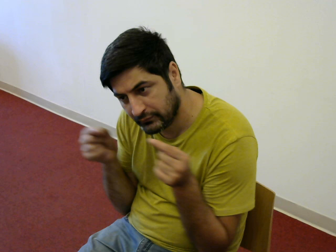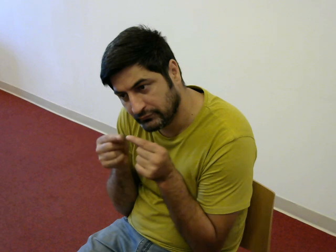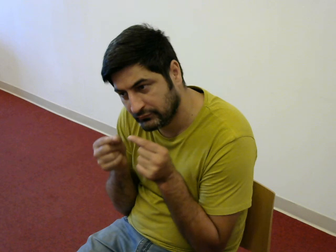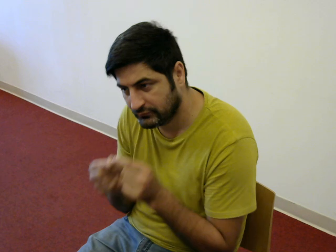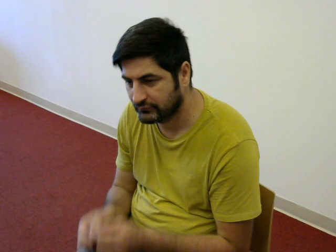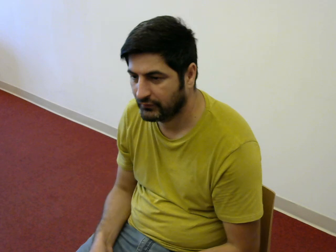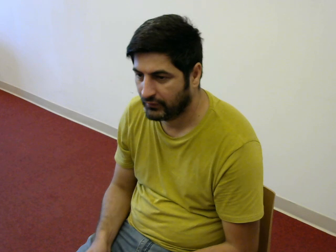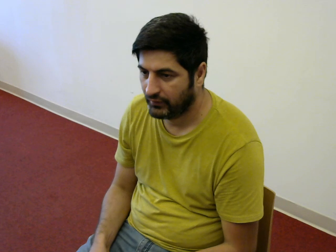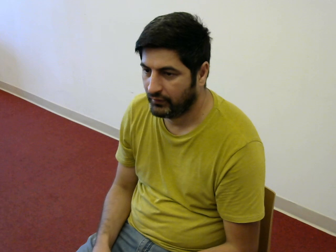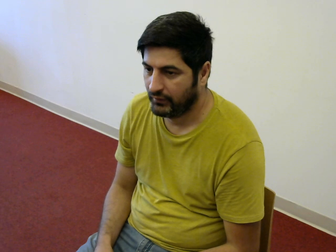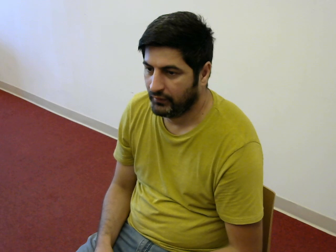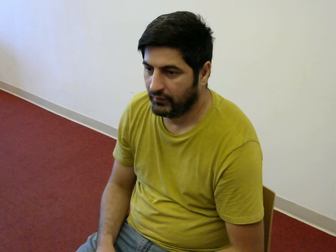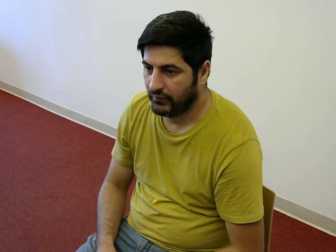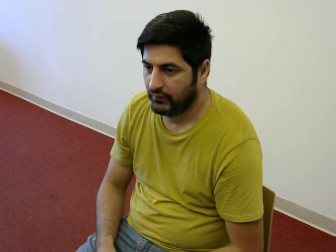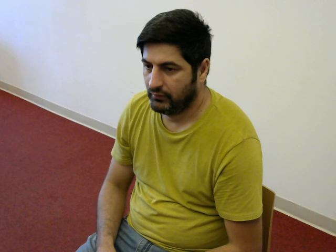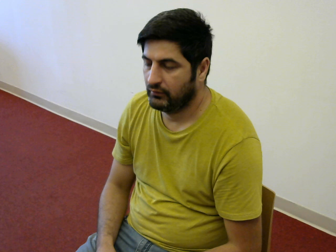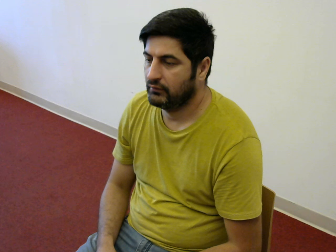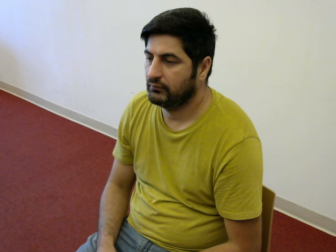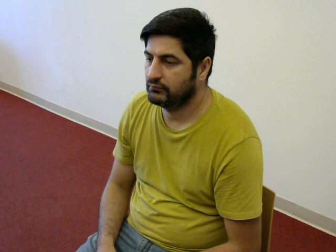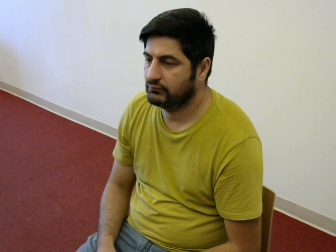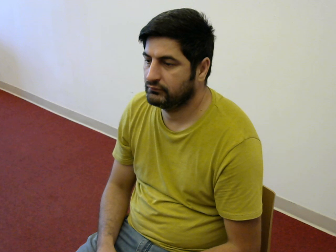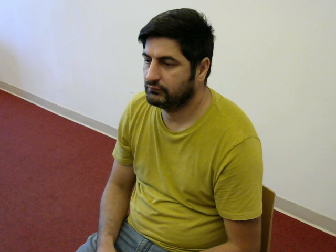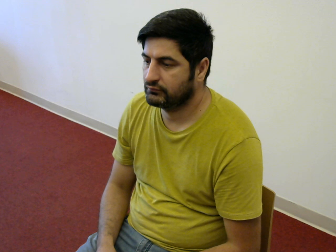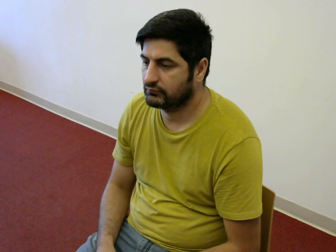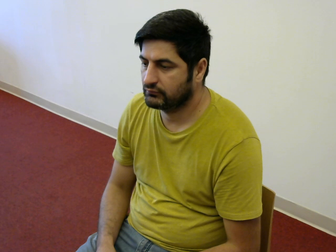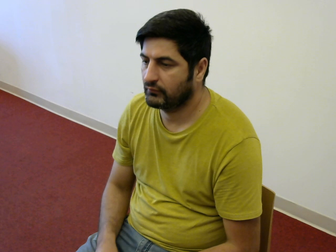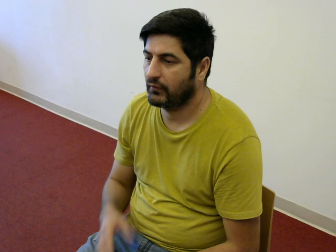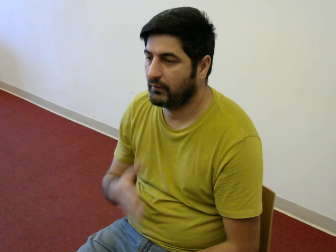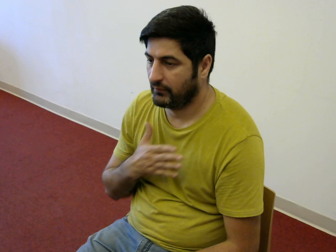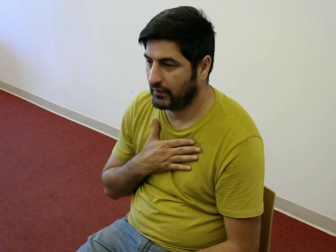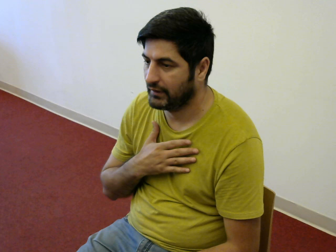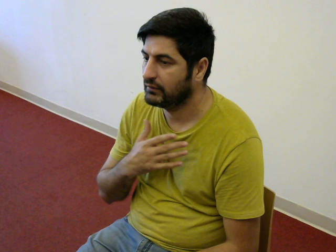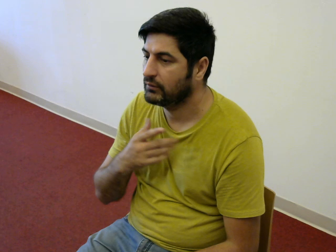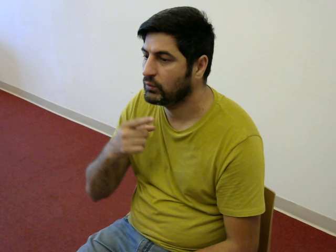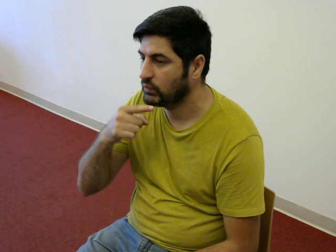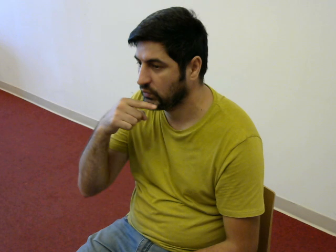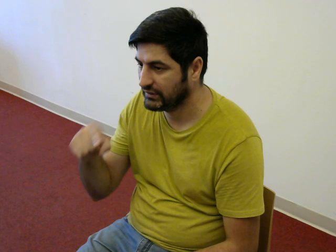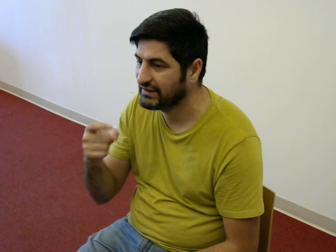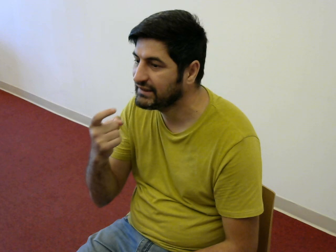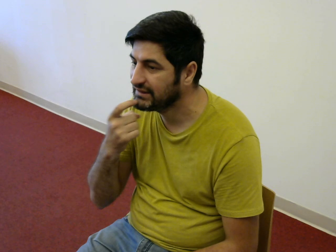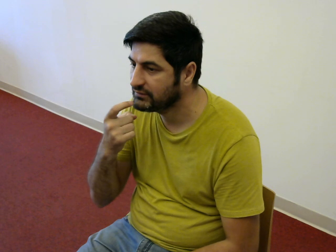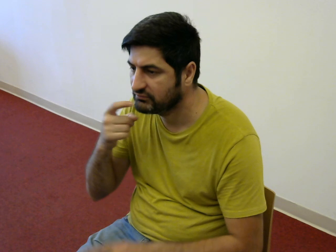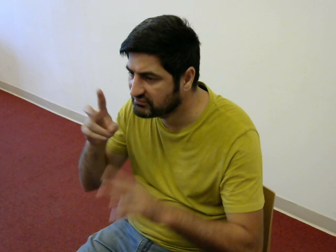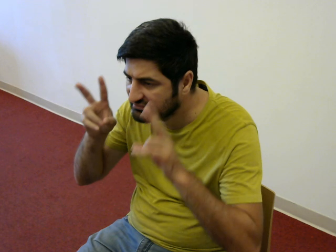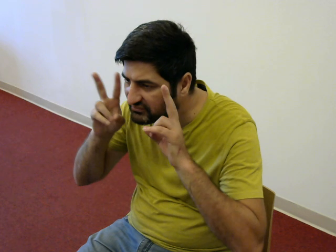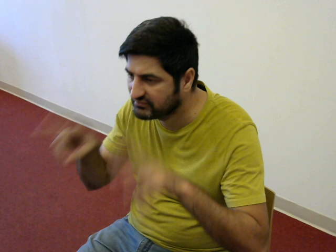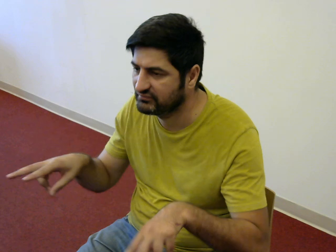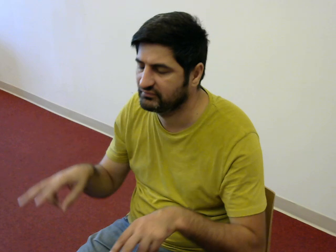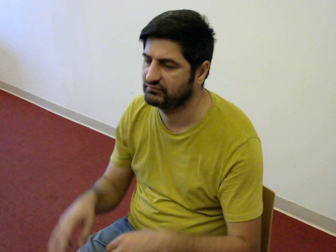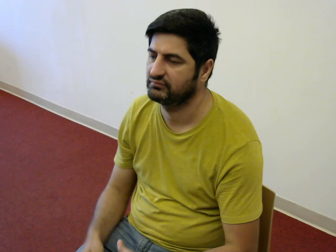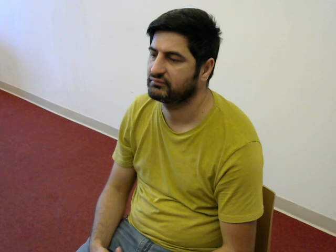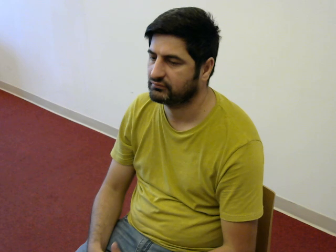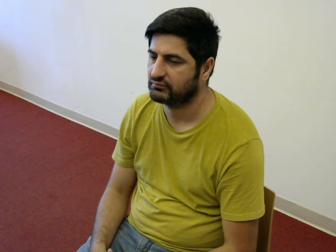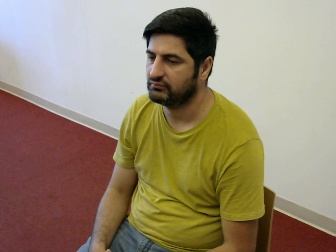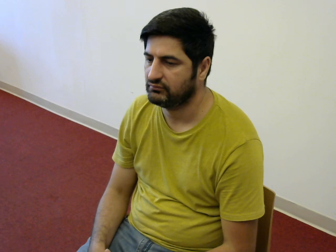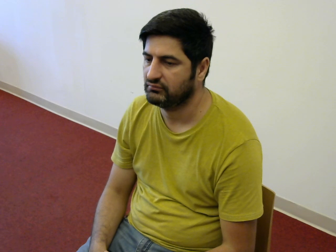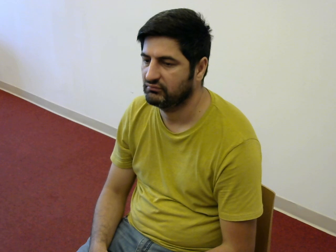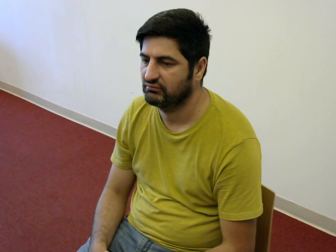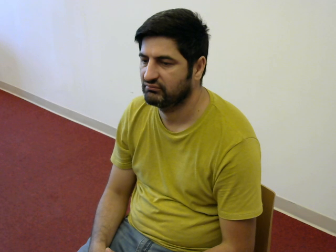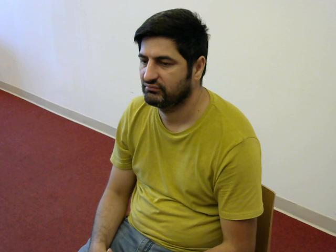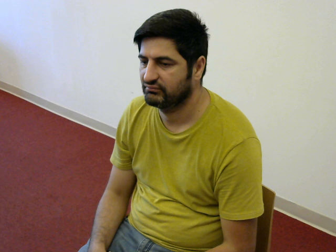Mən rus dilini bilmirəm